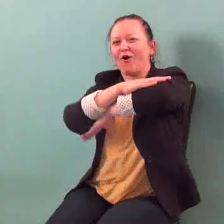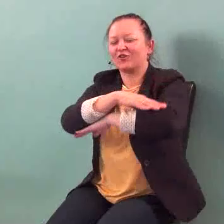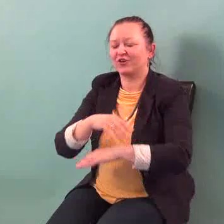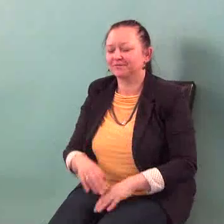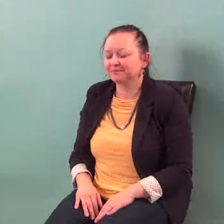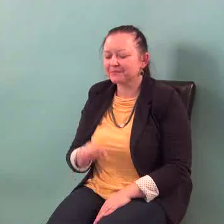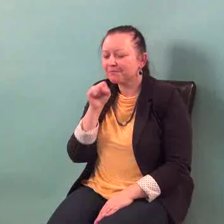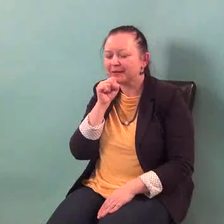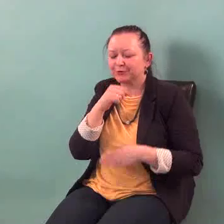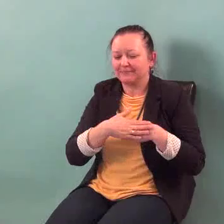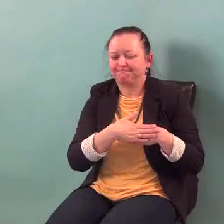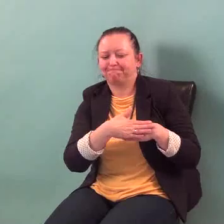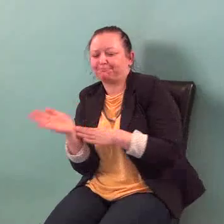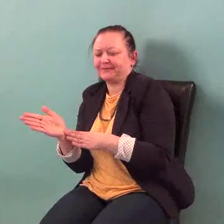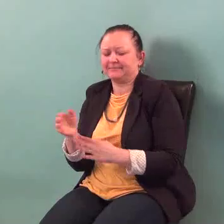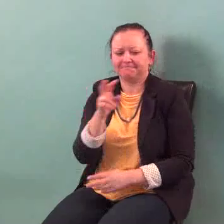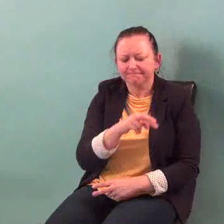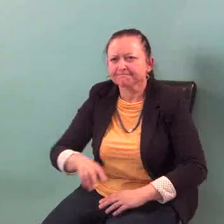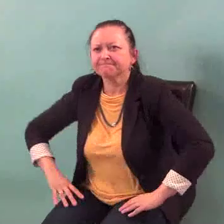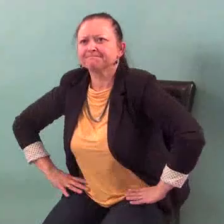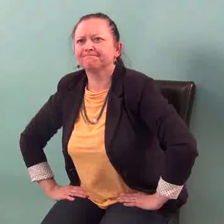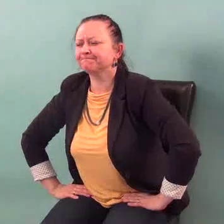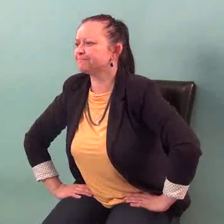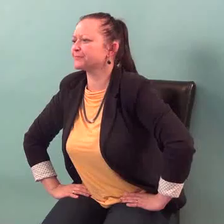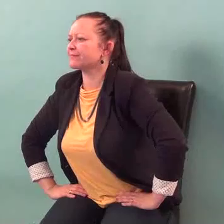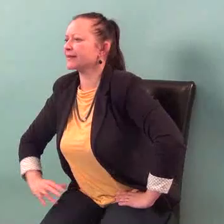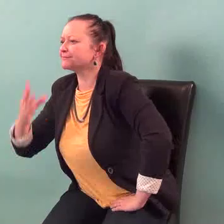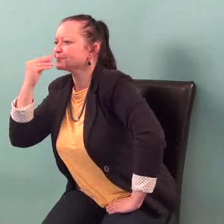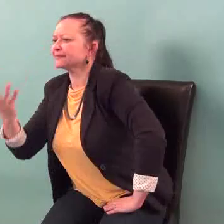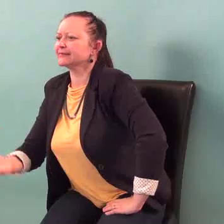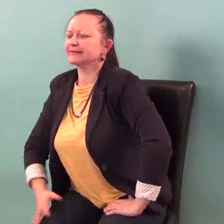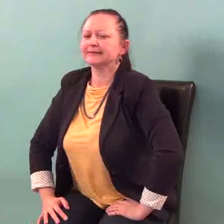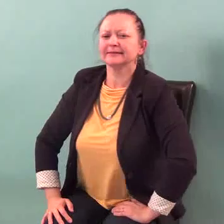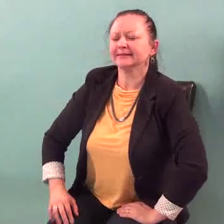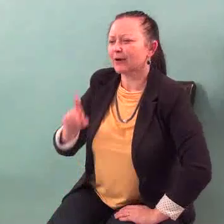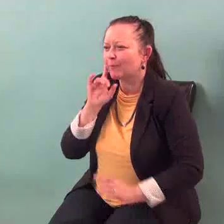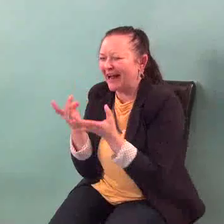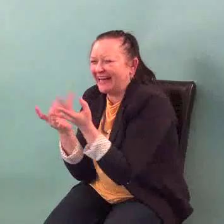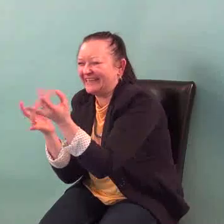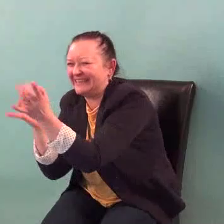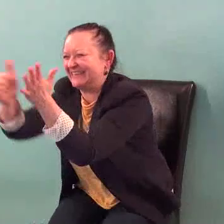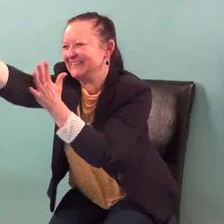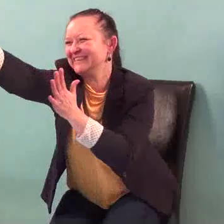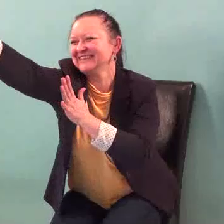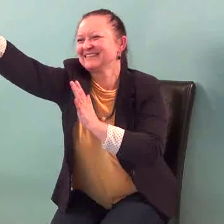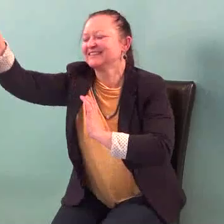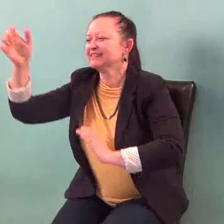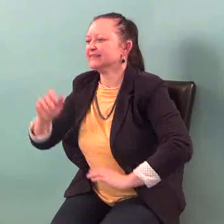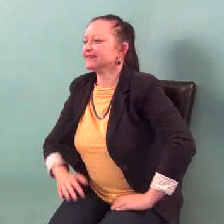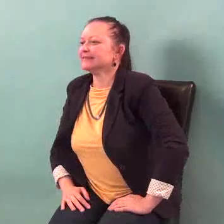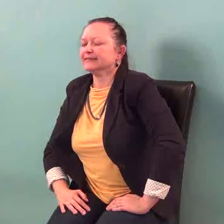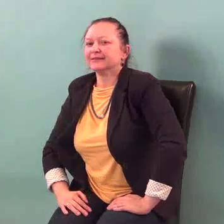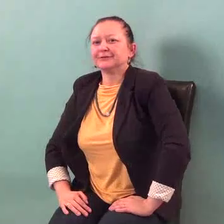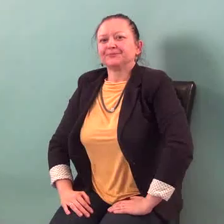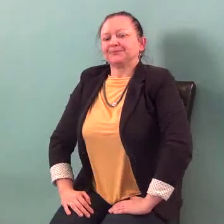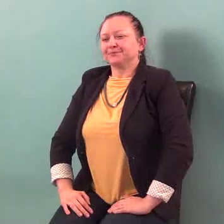Babcia otwiera drzwi, rozgląda się, ale nikogo nie widzi, bo chłopak uciekł biegiem.